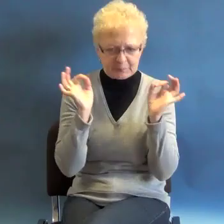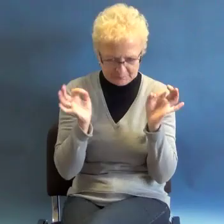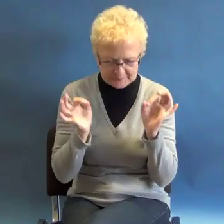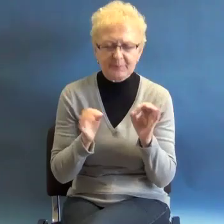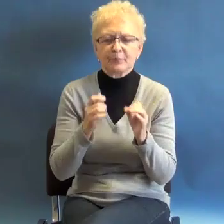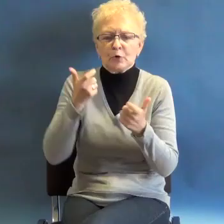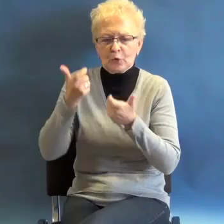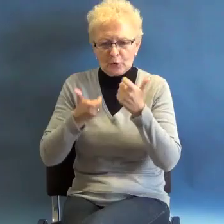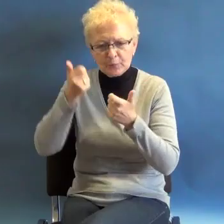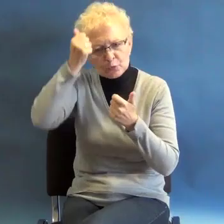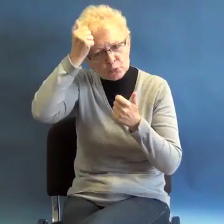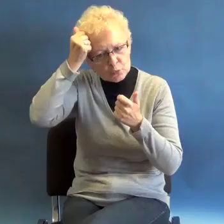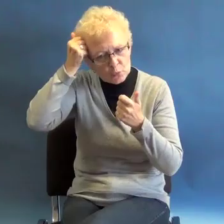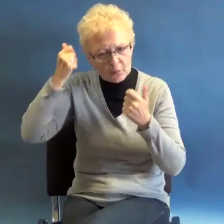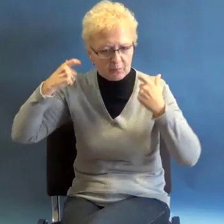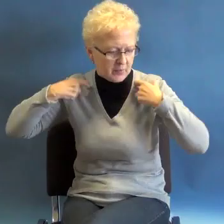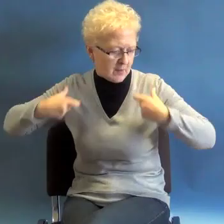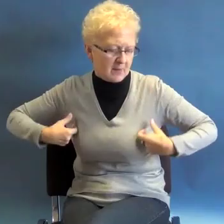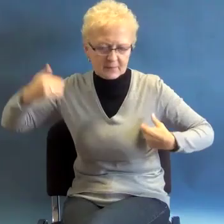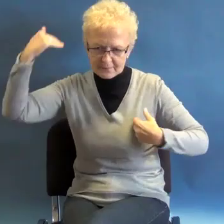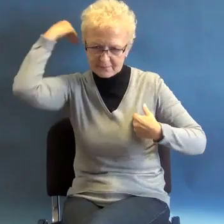Zakłada na plecy szyby.